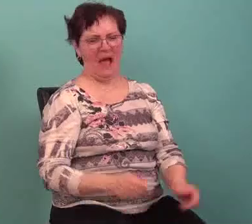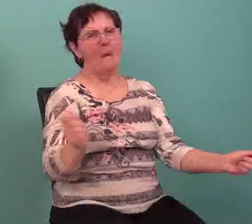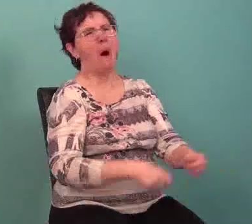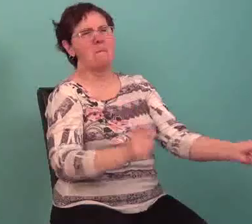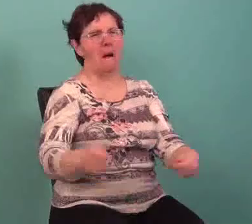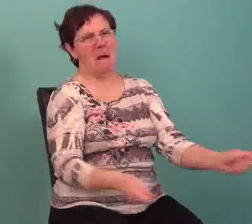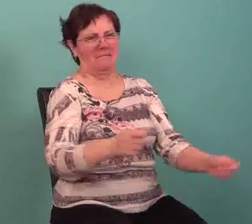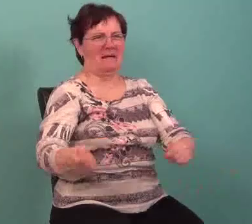Gra sobie.